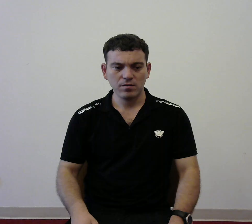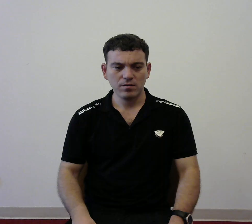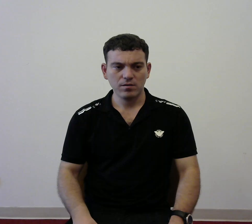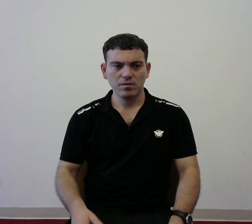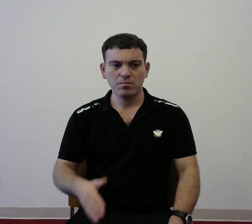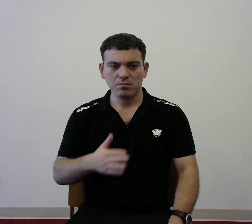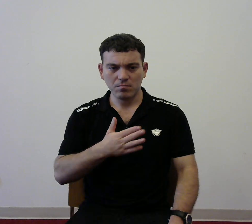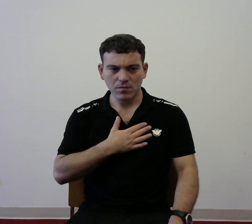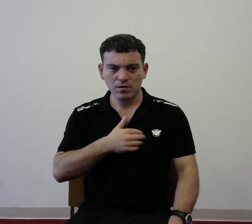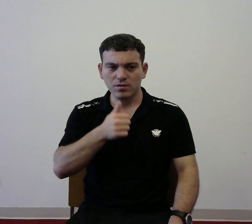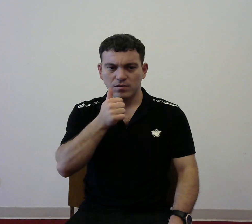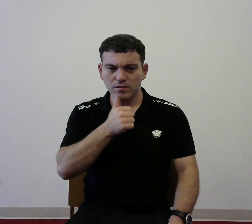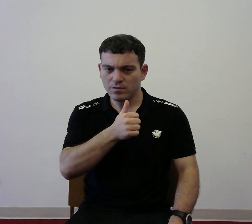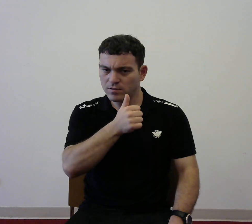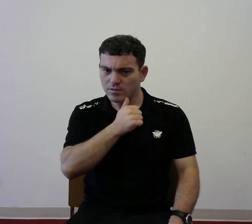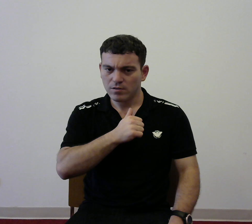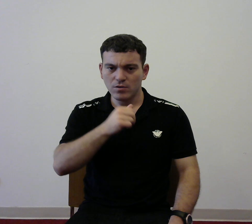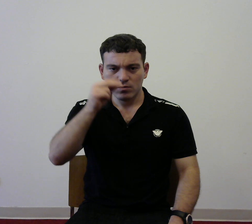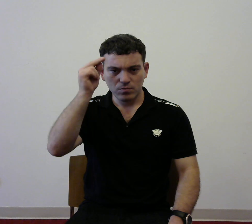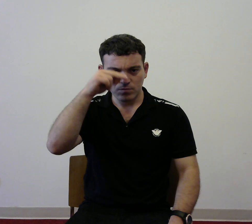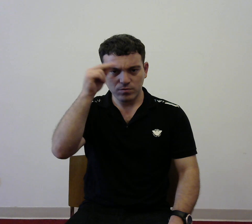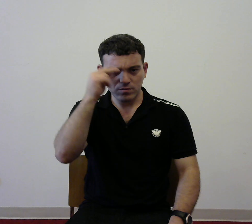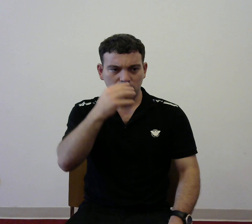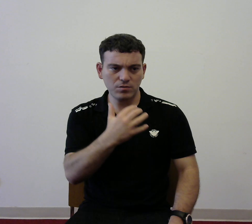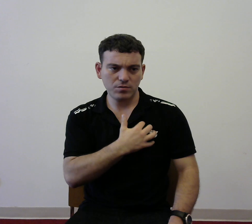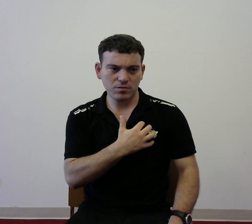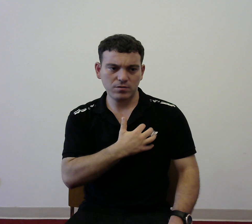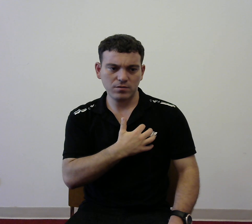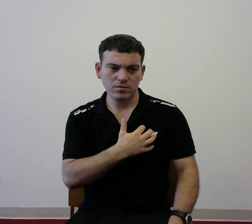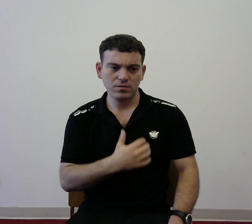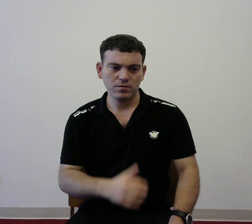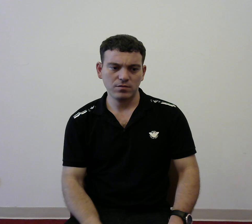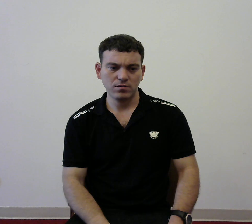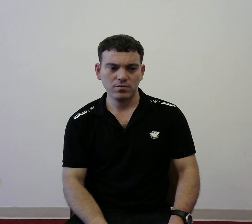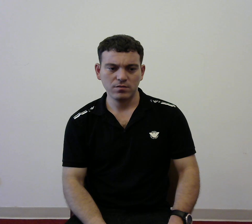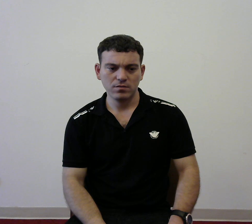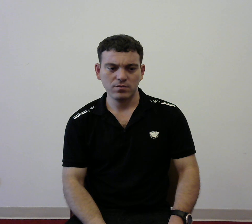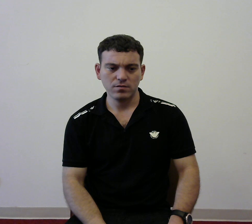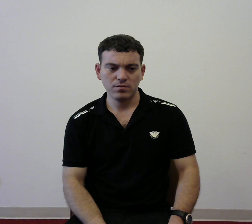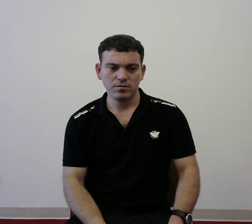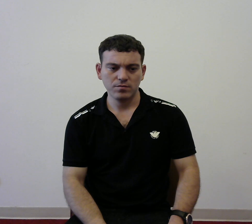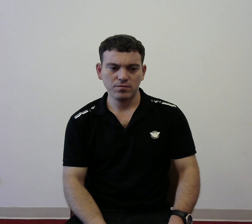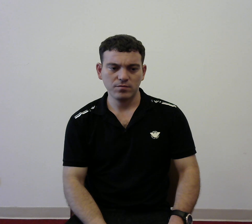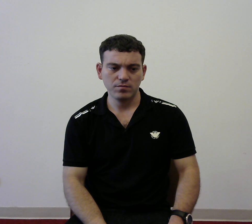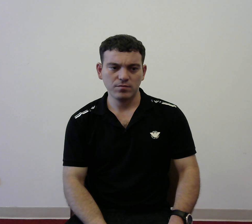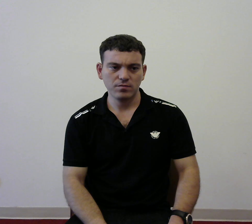Mən kodlaşdırma öyrənmək istəyirəm